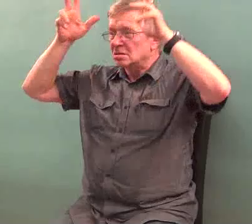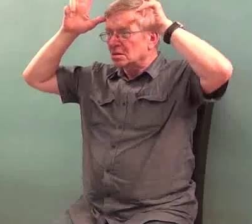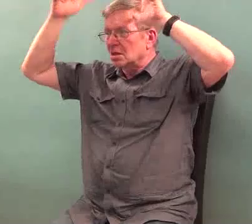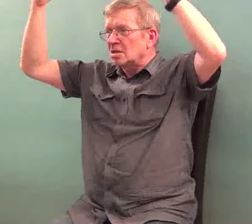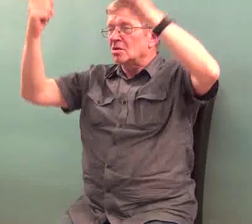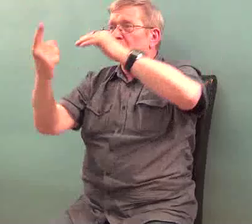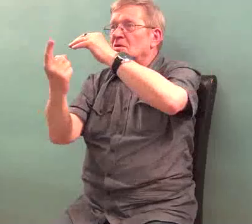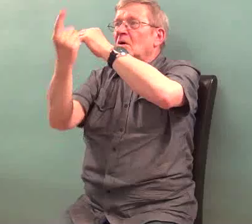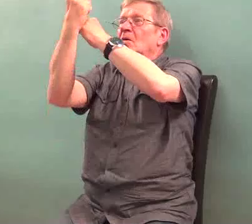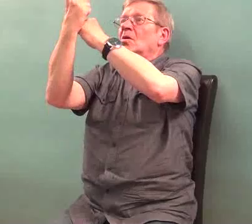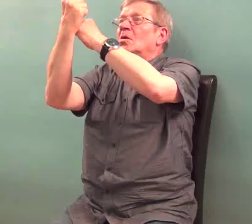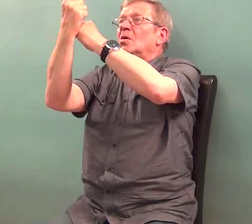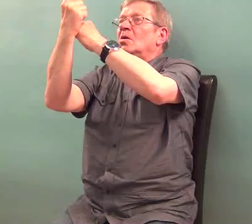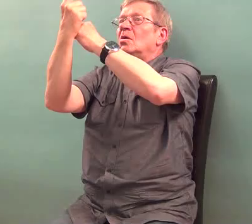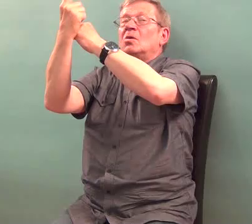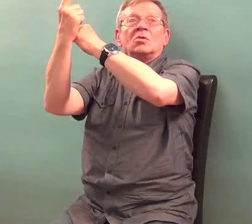Rogi wystawały.